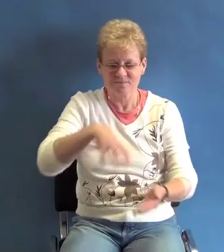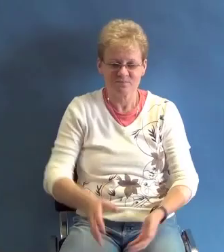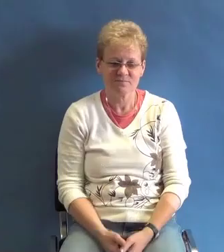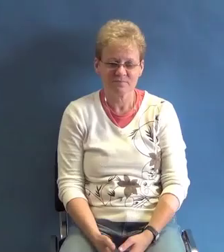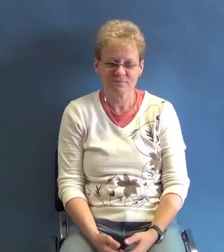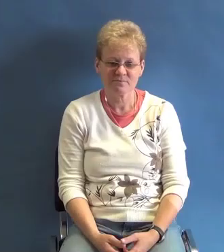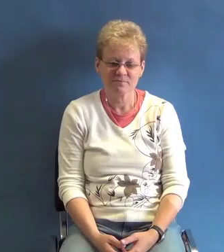Miska z jabłkami.